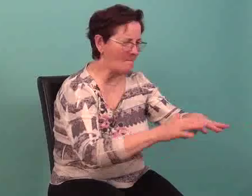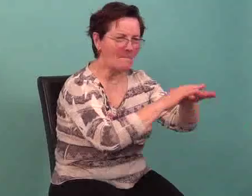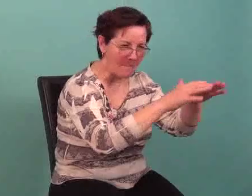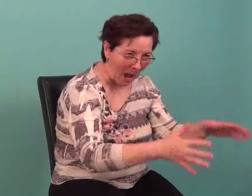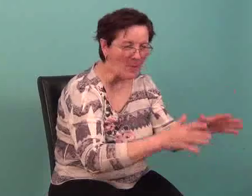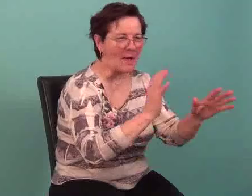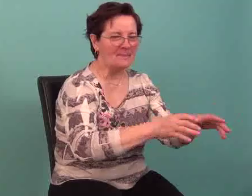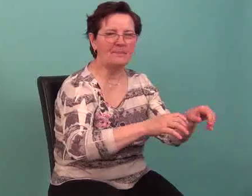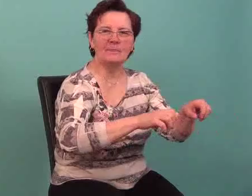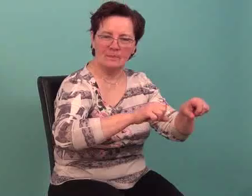Chłopcy już poszli.